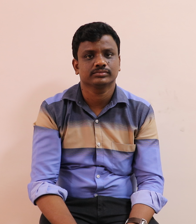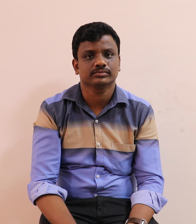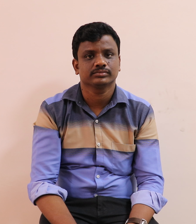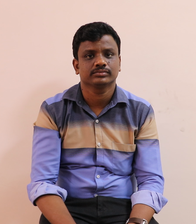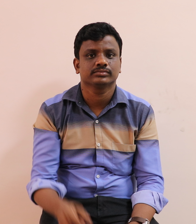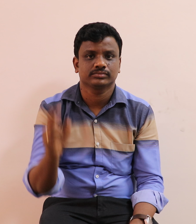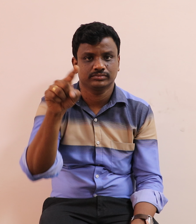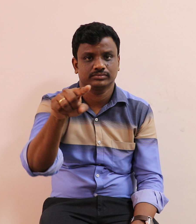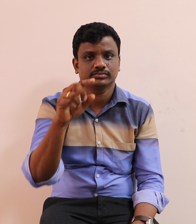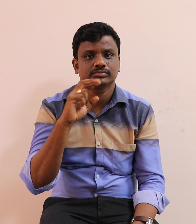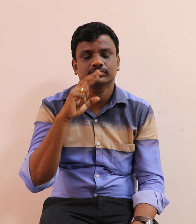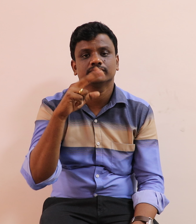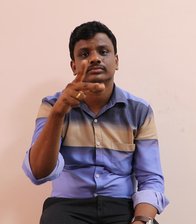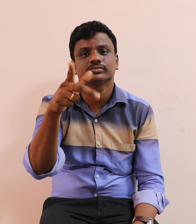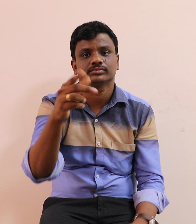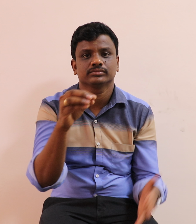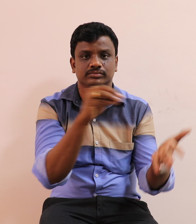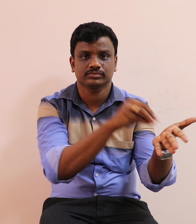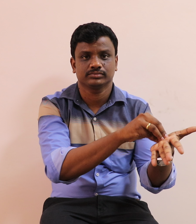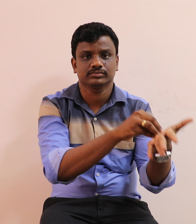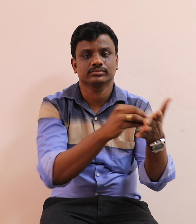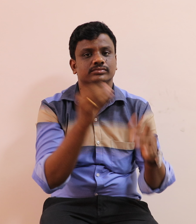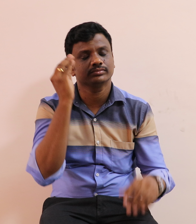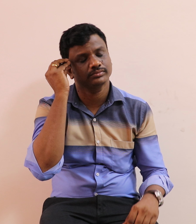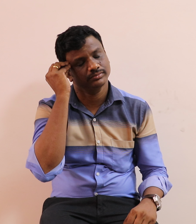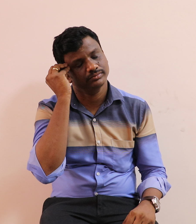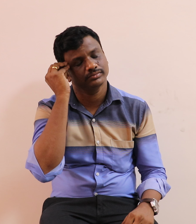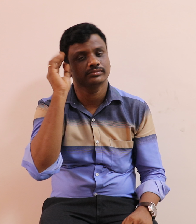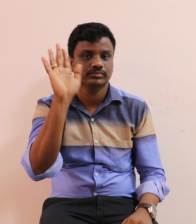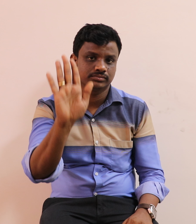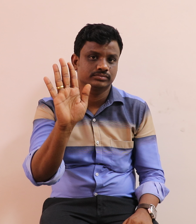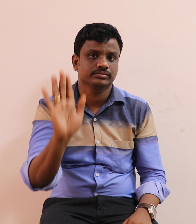try to understand